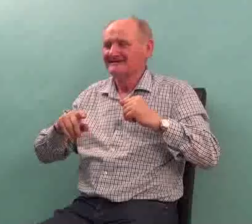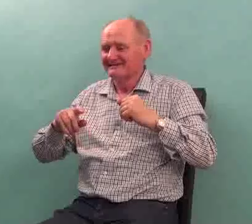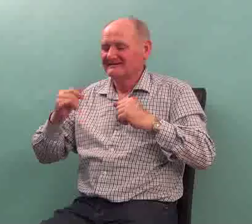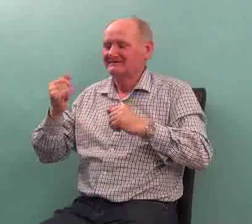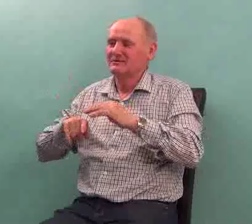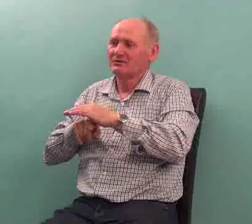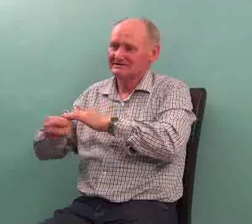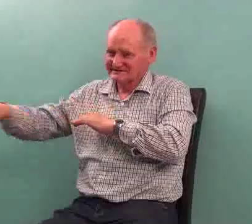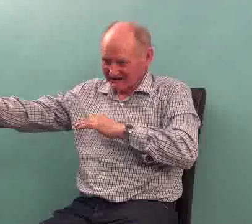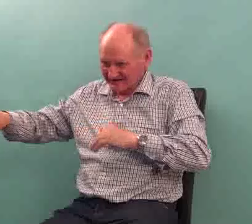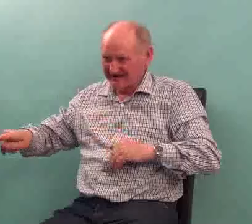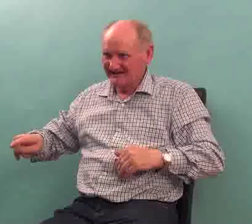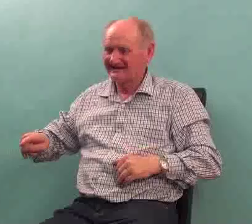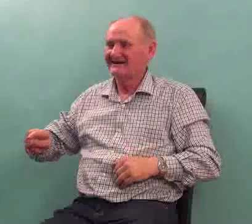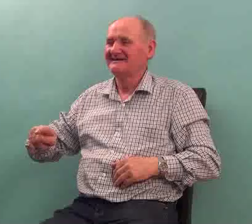Dziecko uciekło.